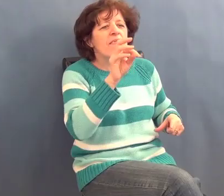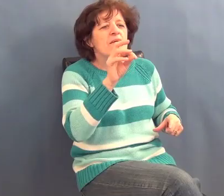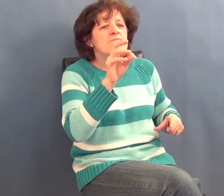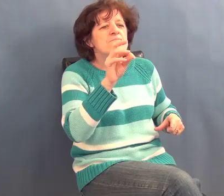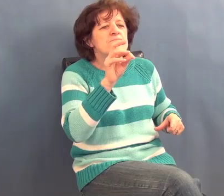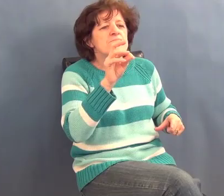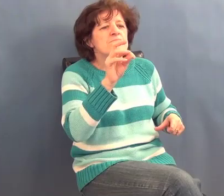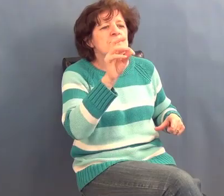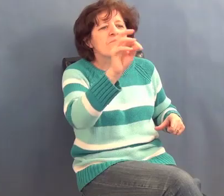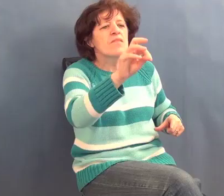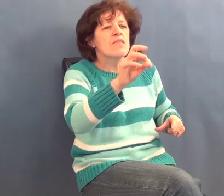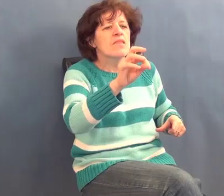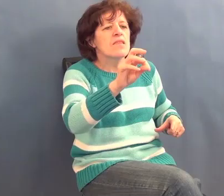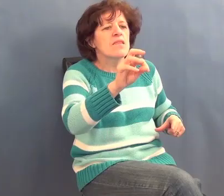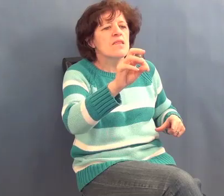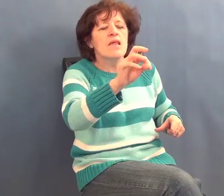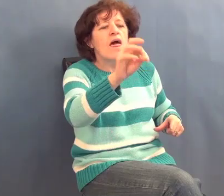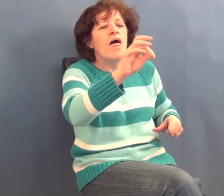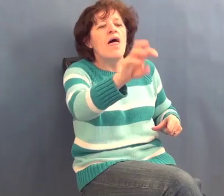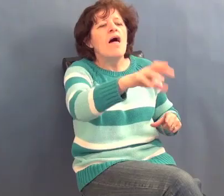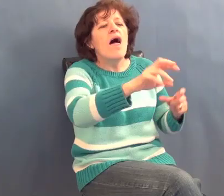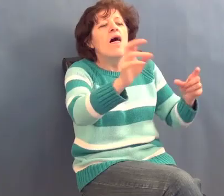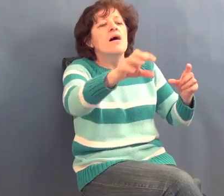T.